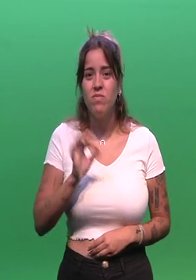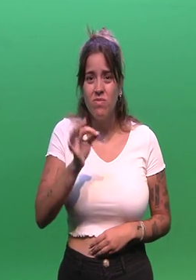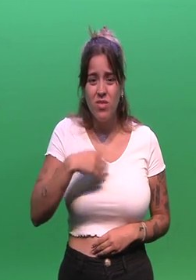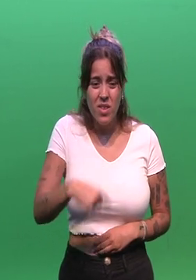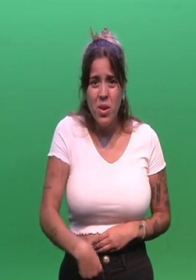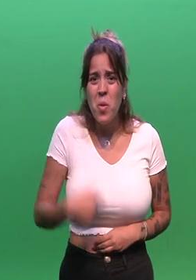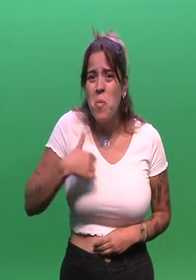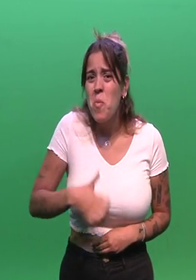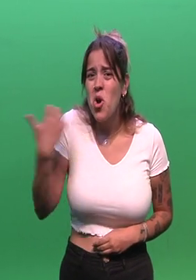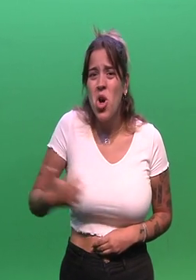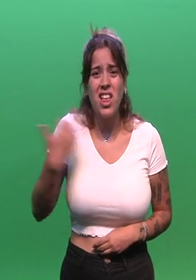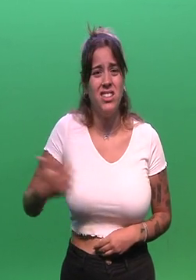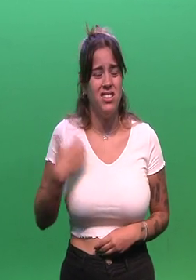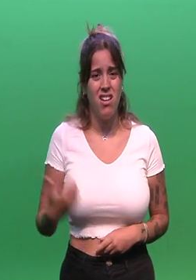Sí, tinc molèsties als genitals.